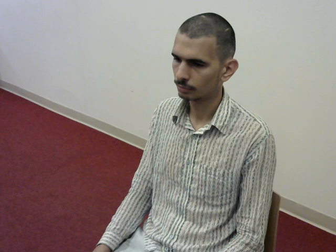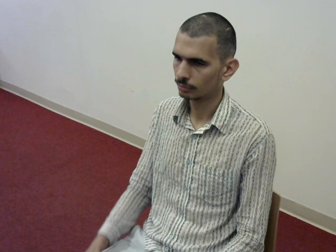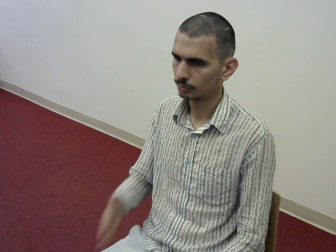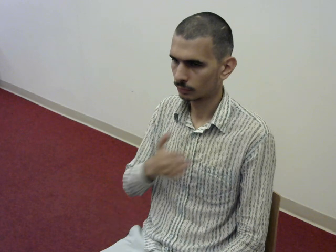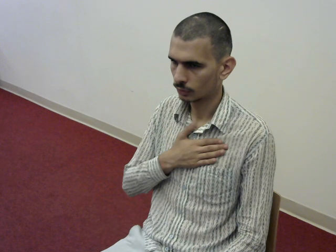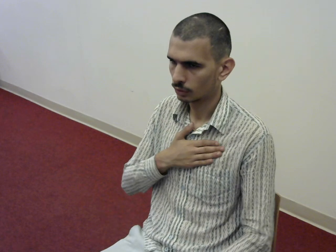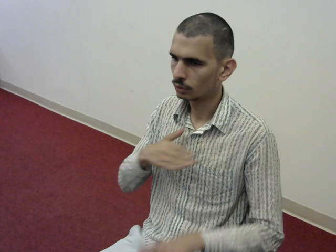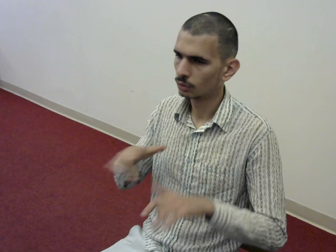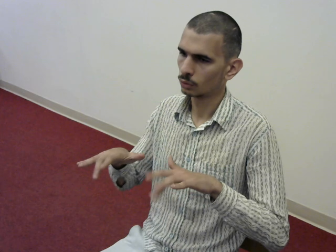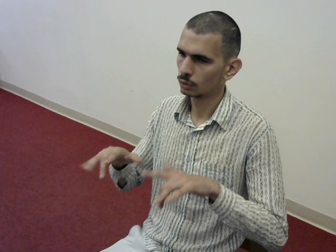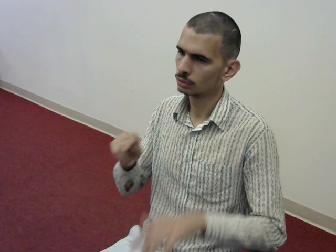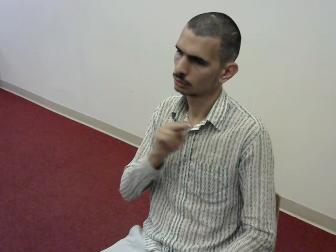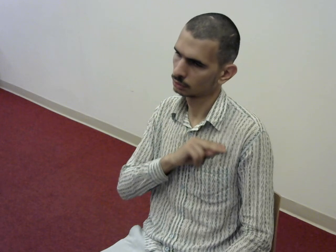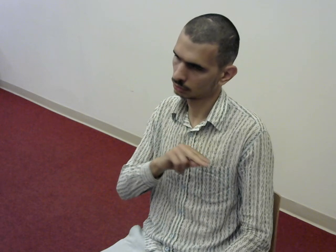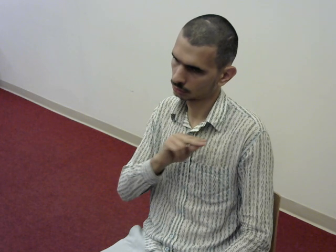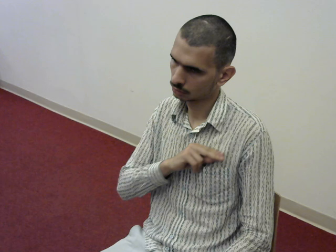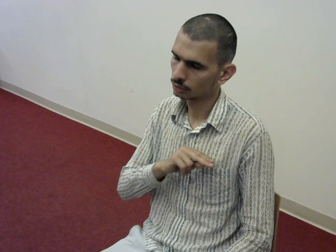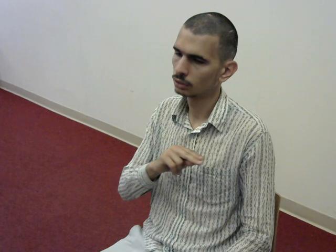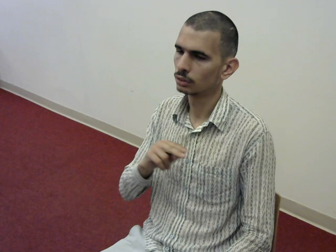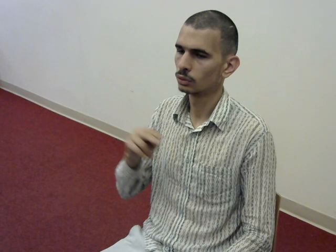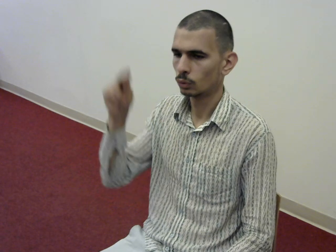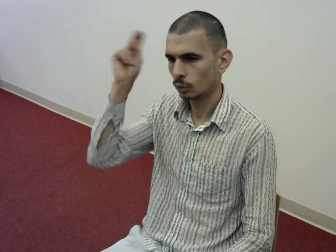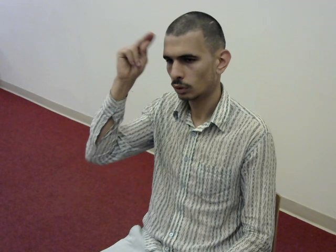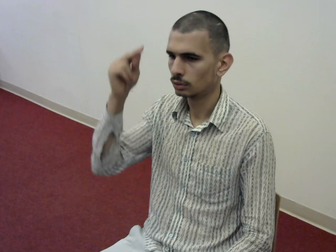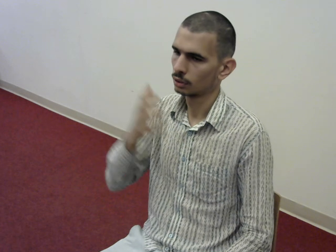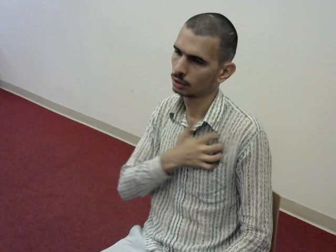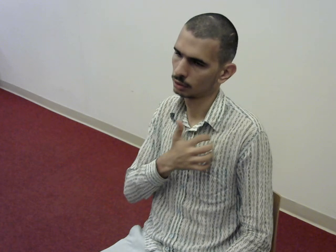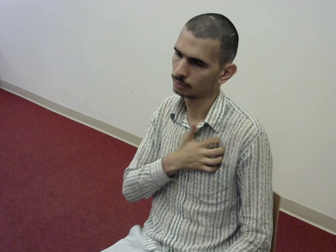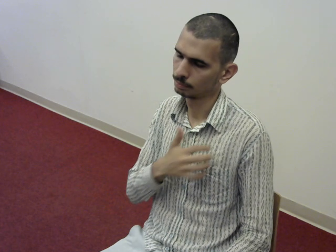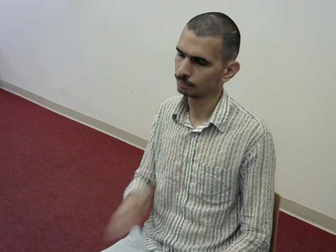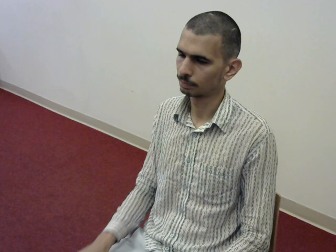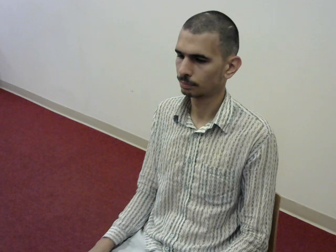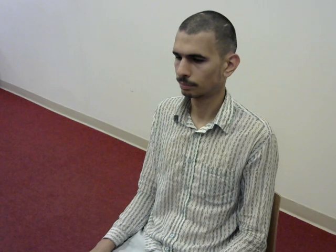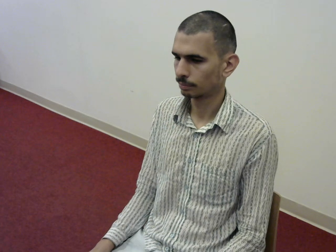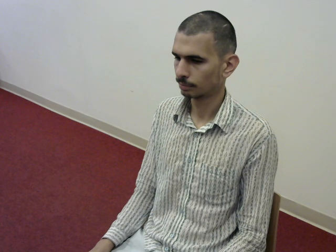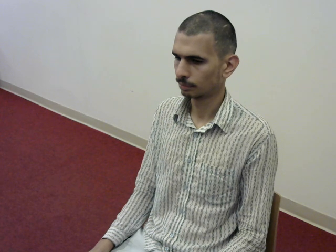Mən kompüterdə işləməyi öyrənmək istəyirəm